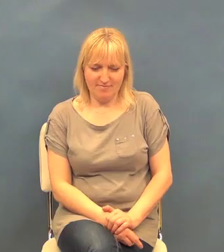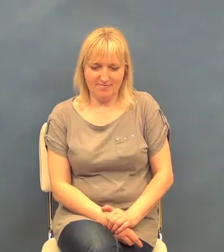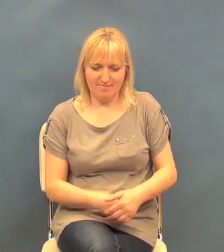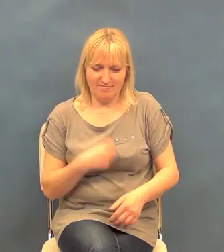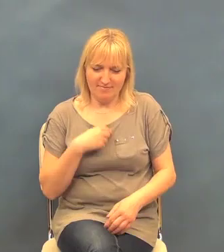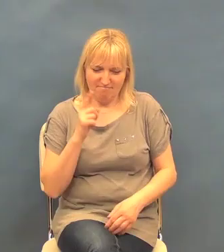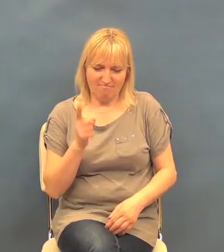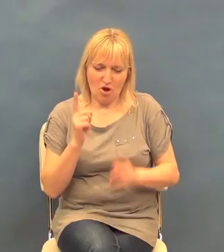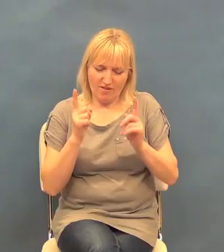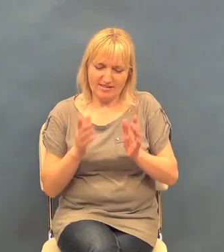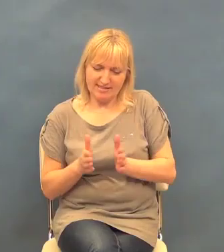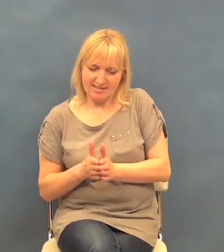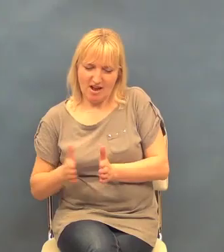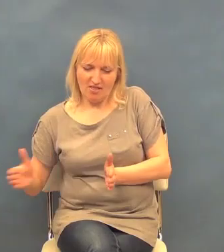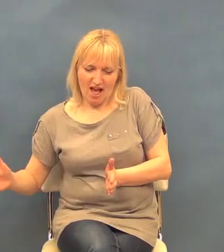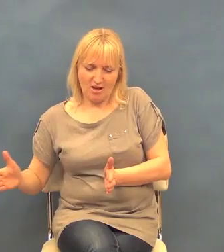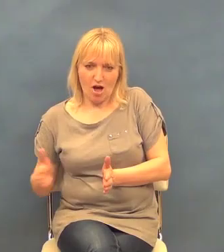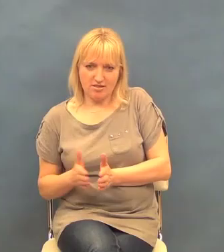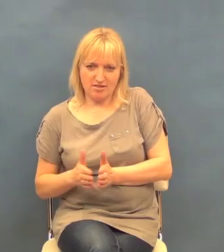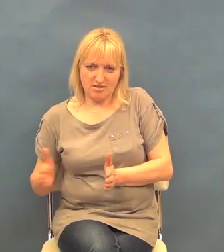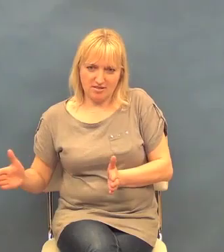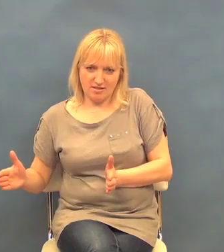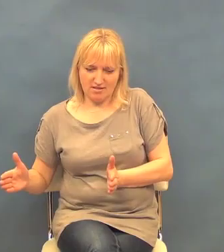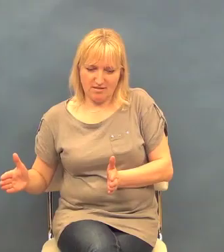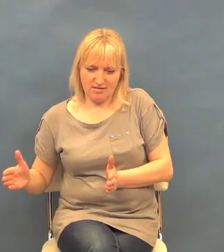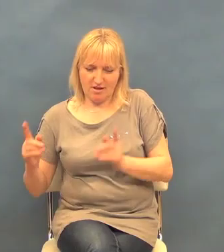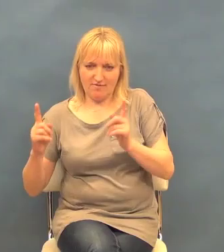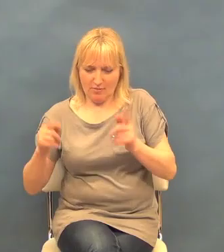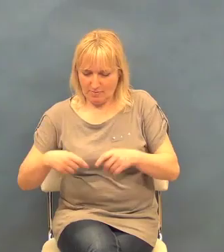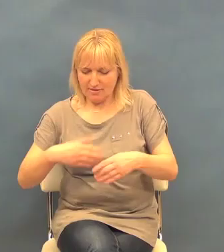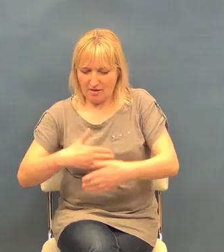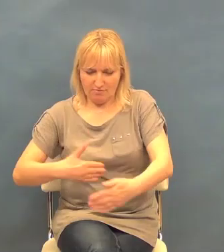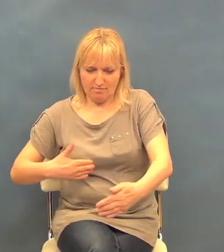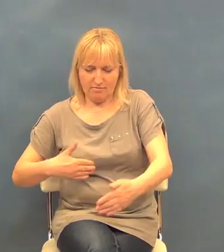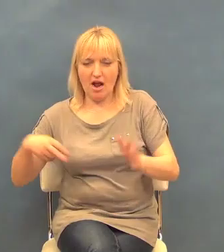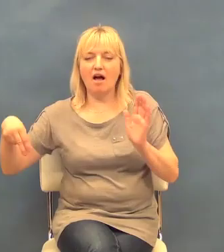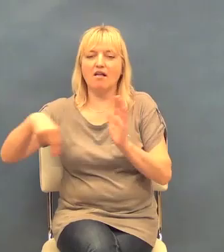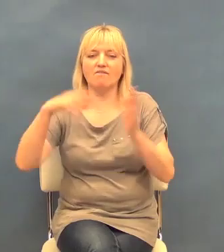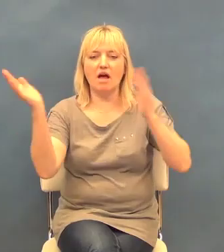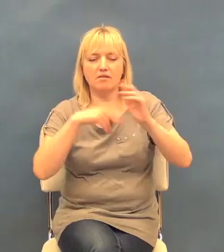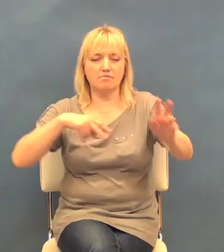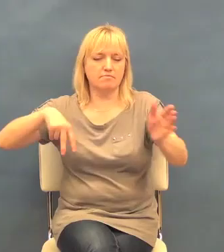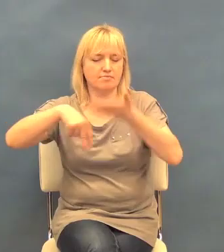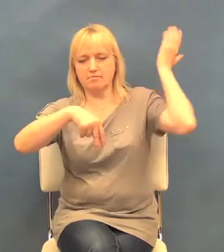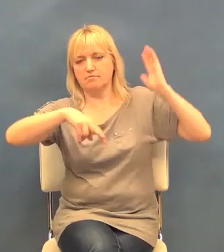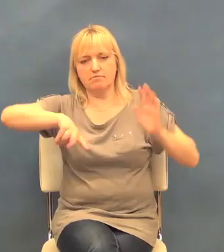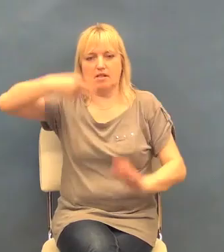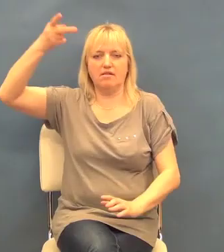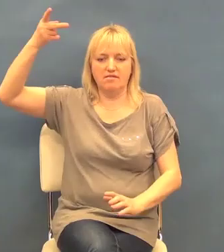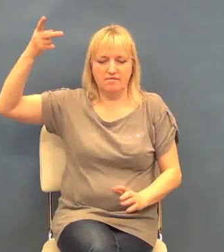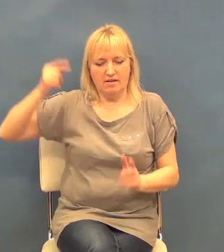Trzeba uważać na odległość, jeśli jest się zbyt blisko, to wiatr może człowieka wciągnąć.